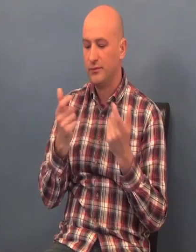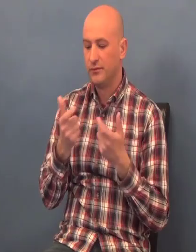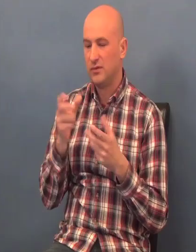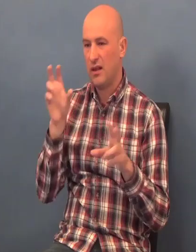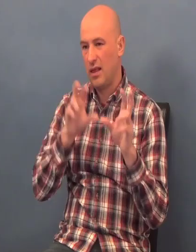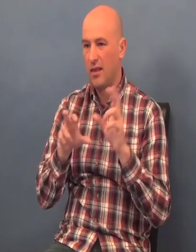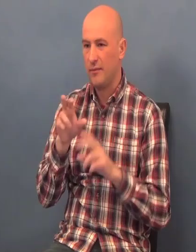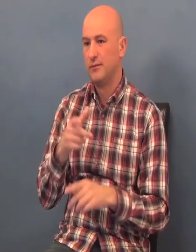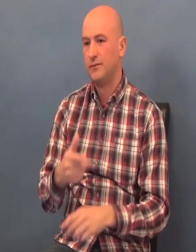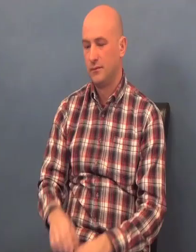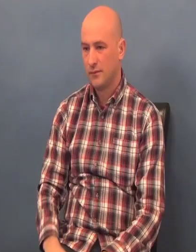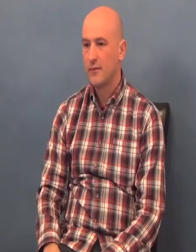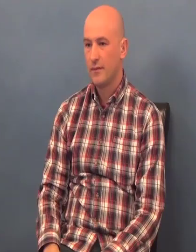Jest niebezpieczna chemia.